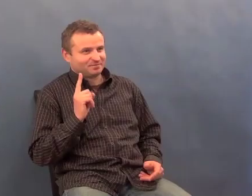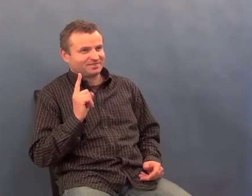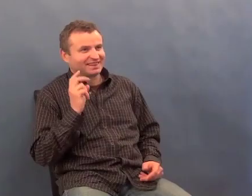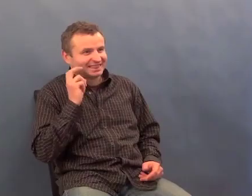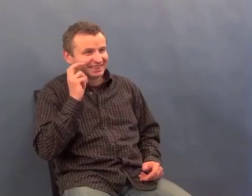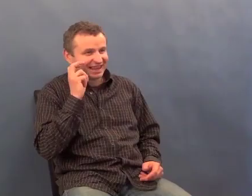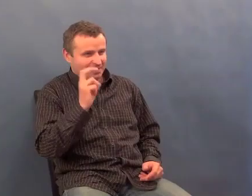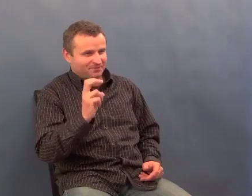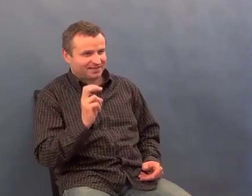Tak, w tramwaju.